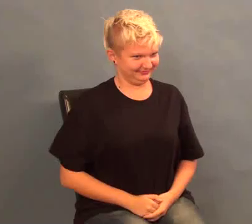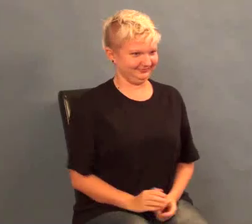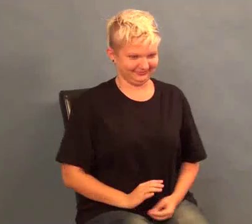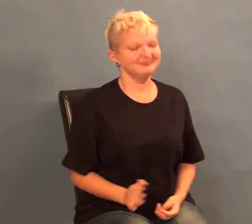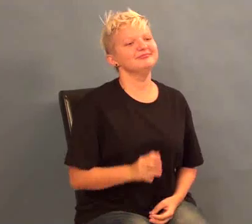Nie.